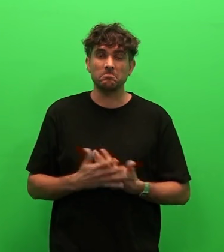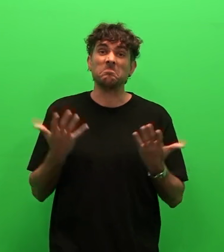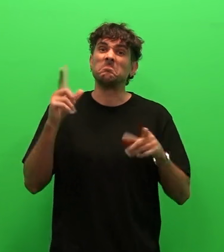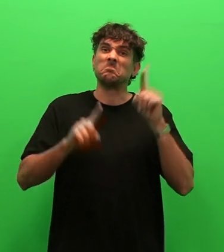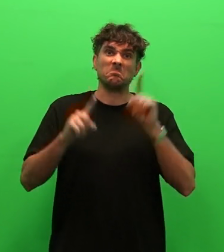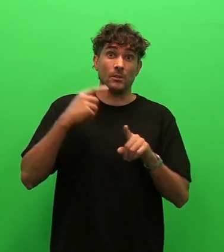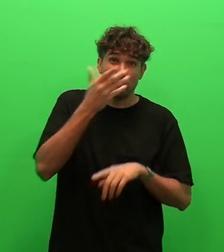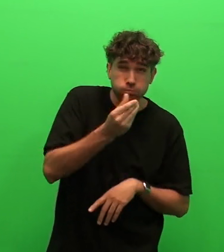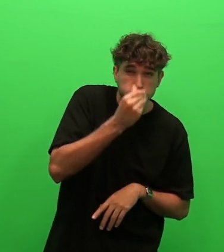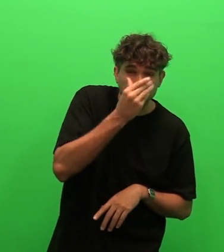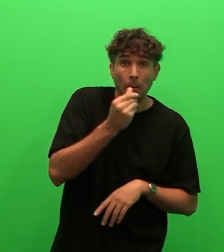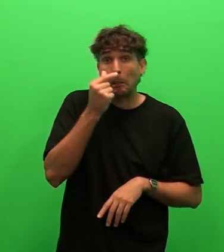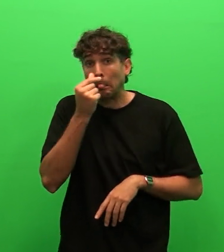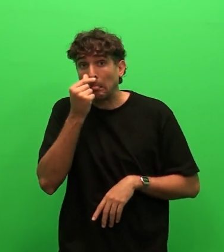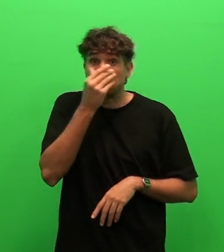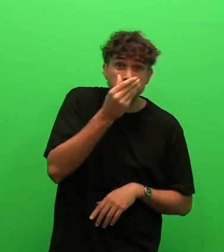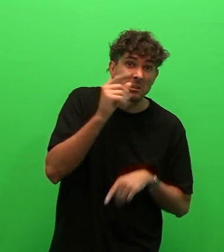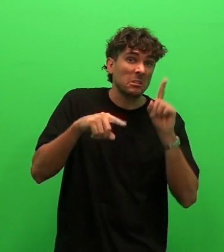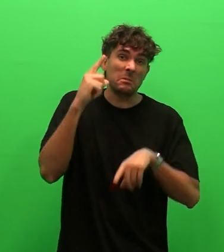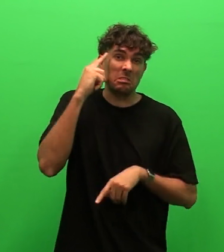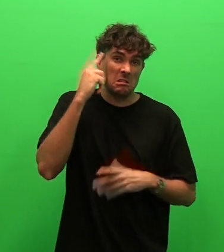Depèn, de vegades estic molt constipat, de vegades molt poc, depèn del dia.